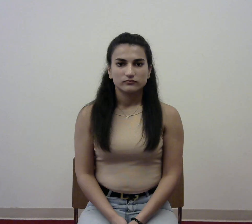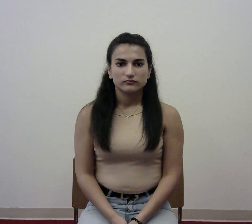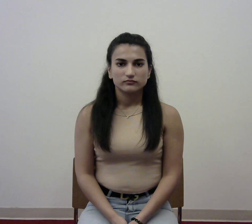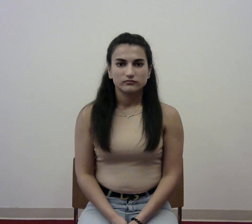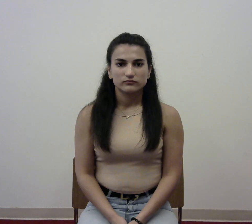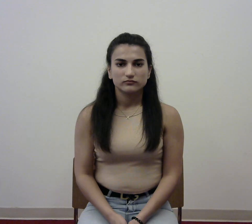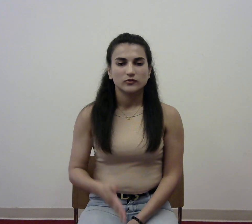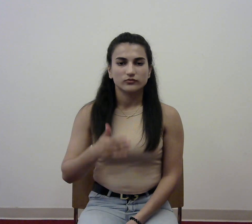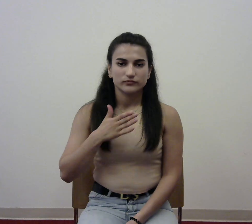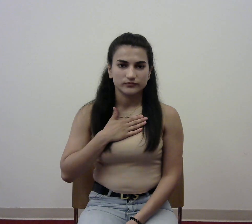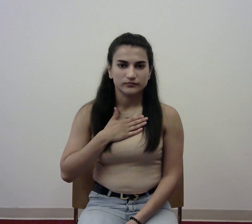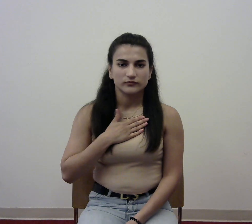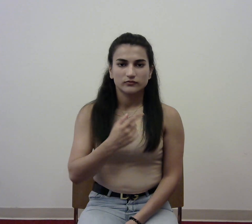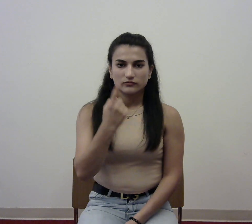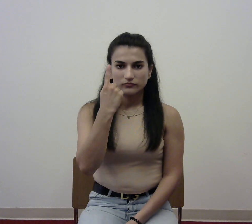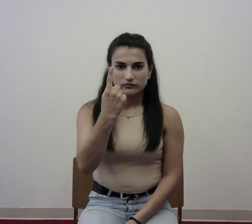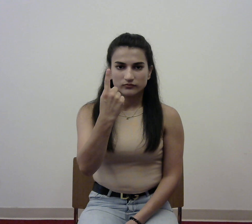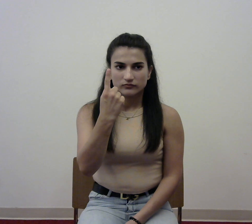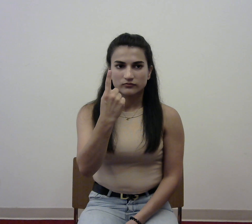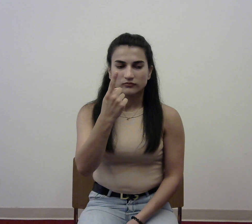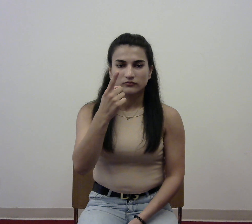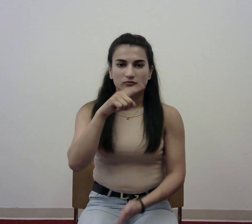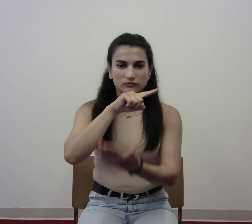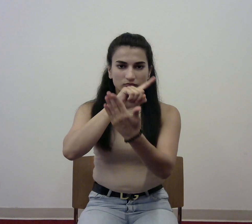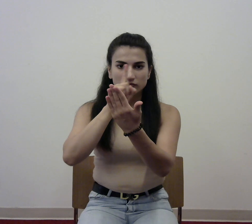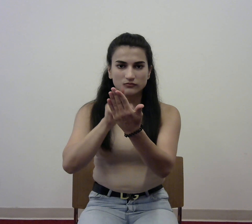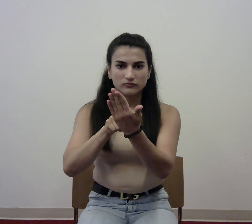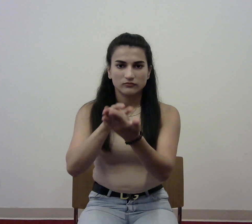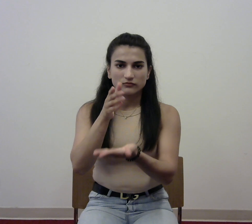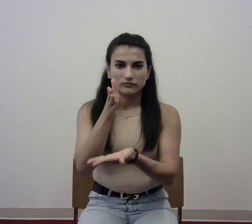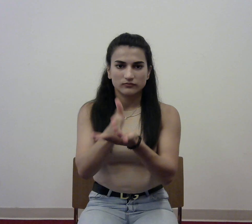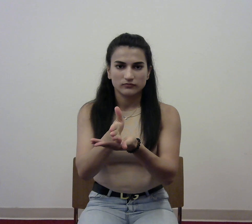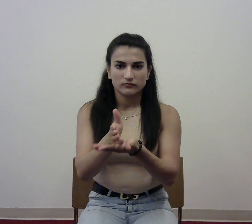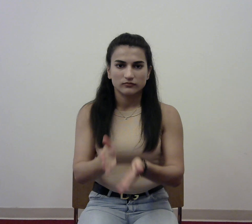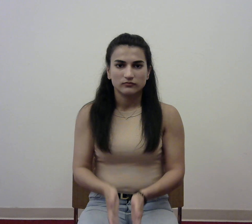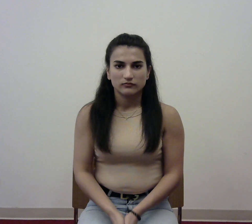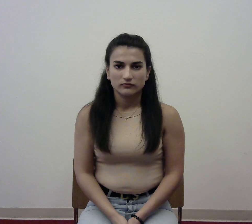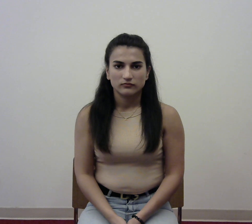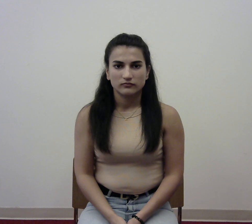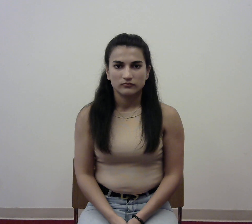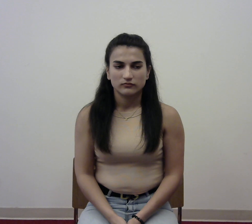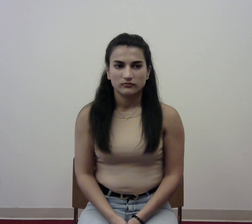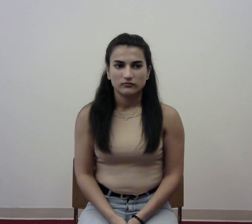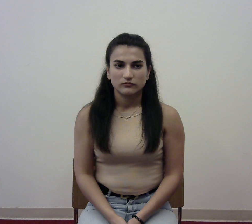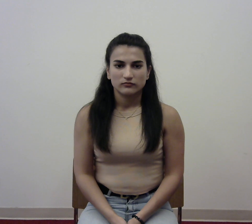Mənim bir sualım var